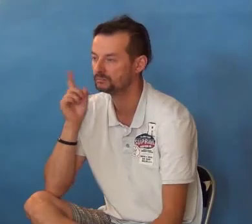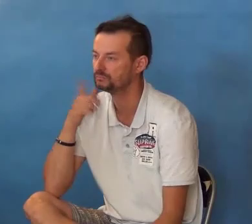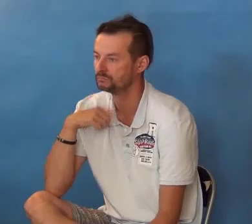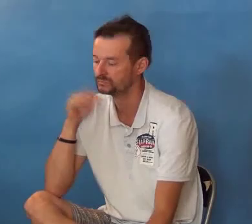Aha.